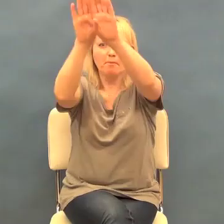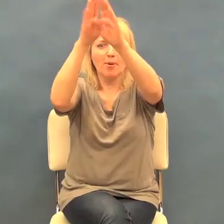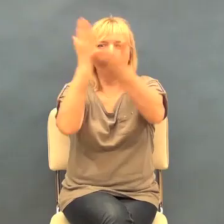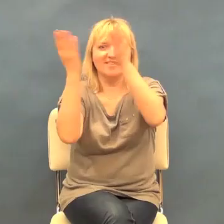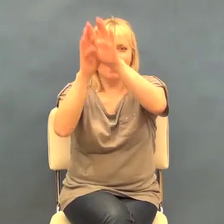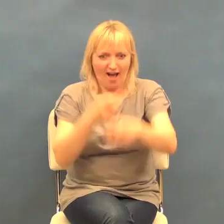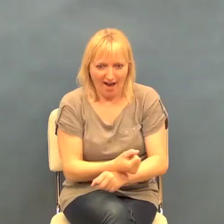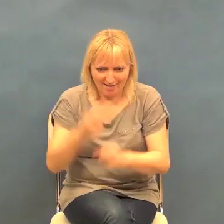A ten zegar już się zamknął.